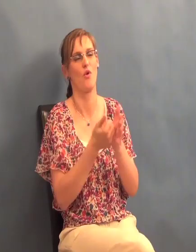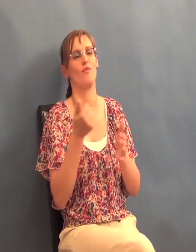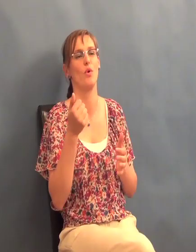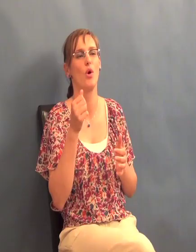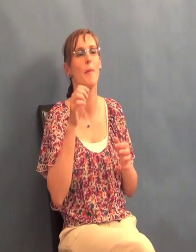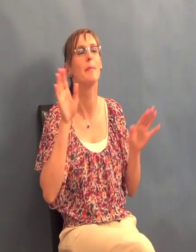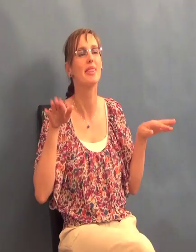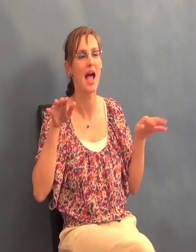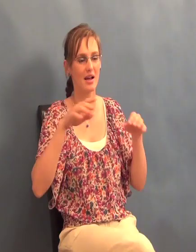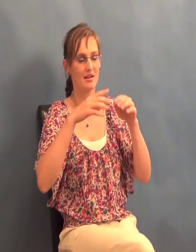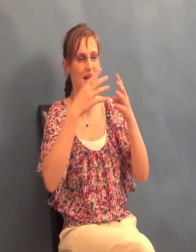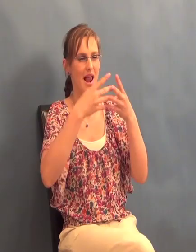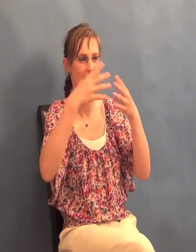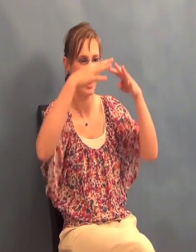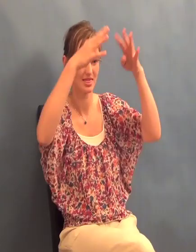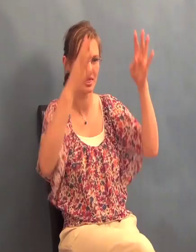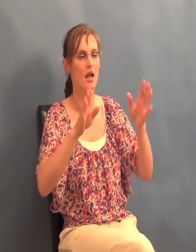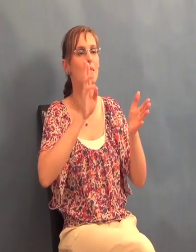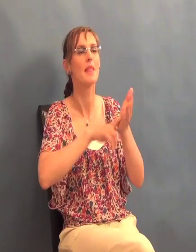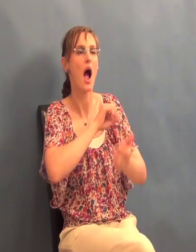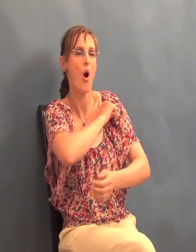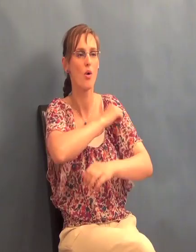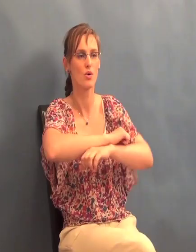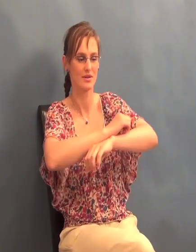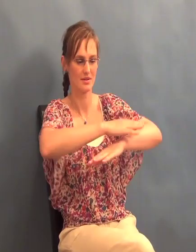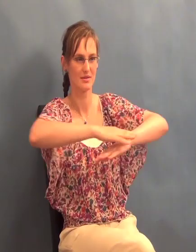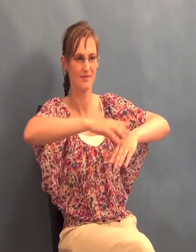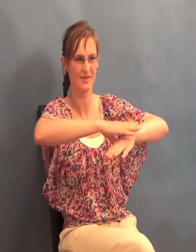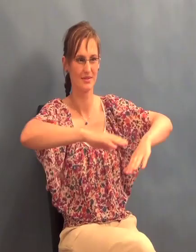Ptaszek jest w klatce, która stoi na parapecie.